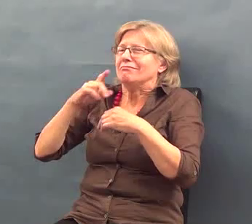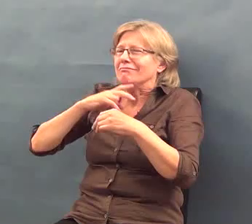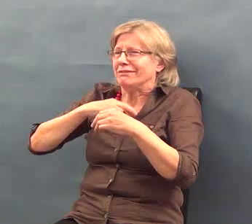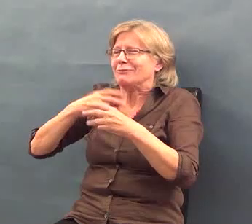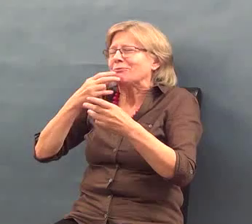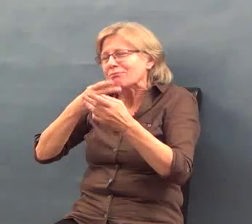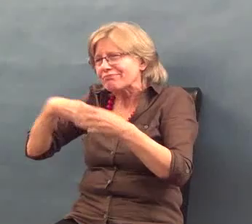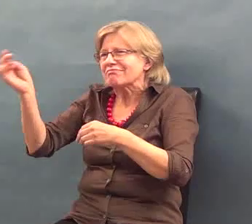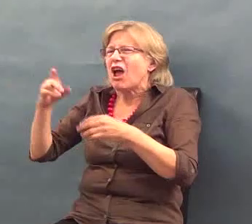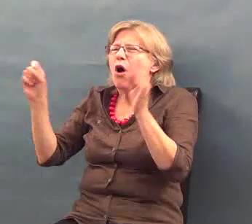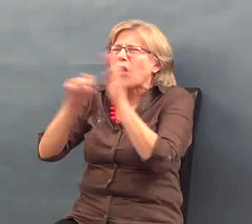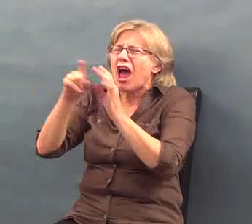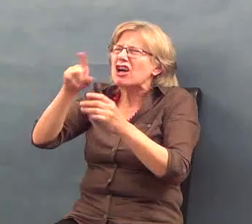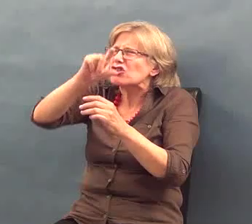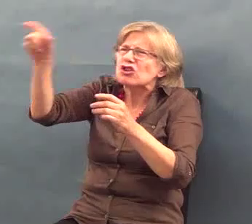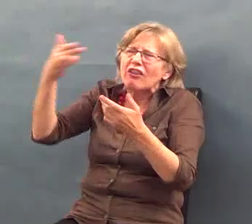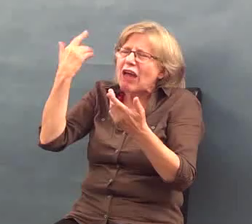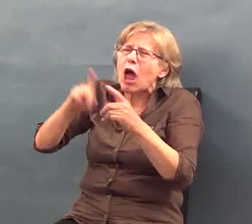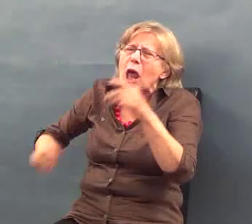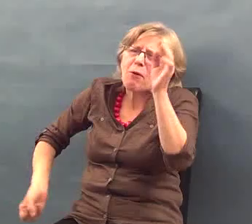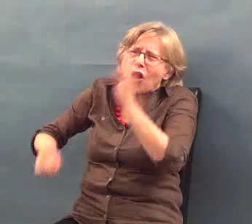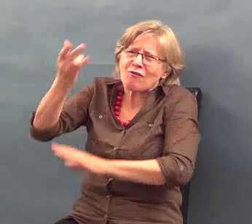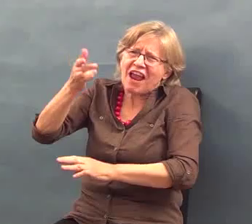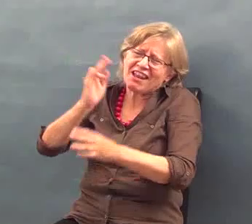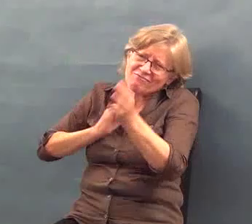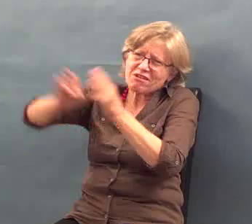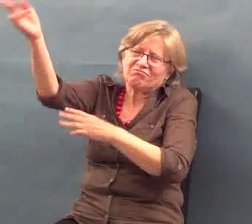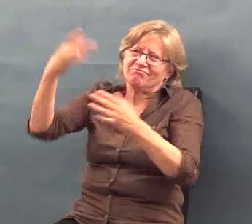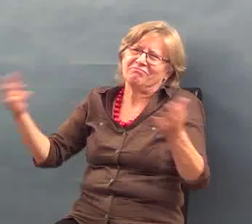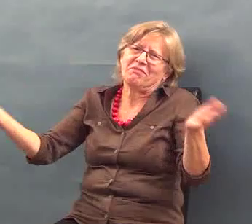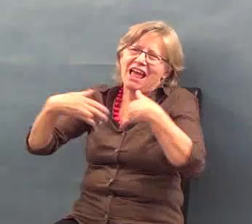Wyrzuciło go razem z tą kulą do salonu bowlingu, przetoczył się przez bramę.